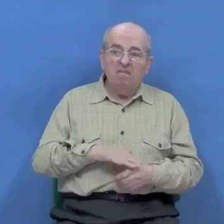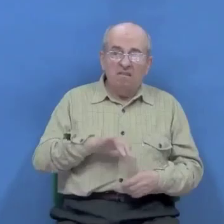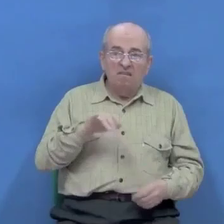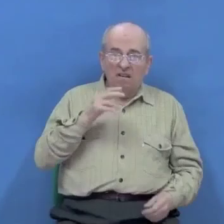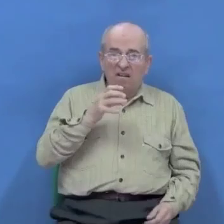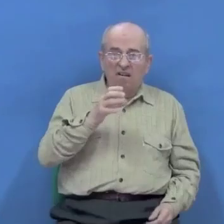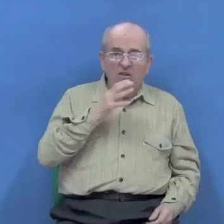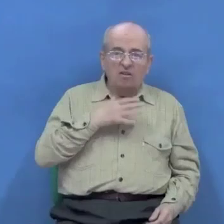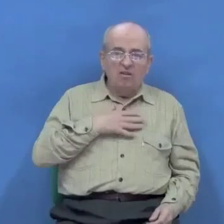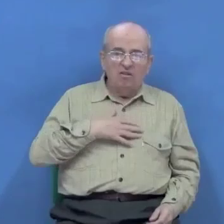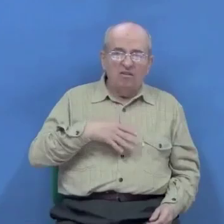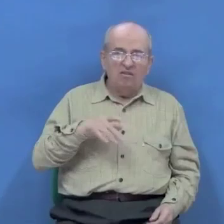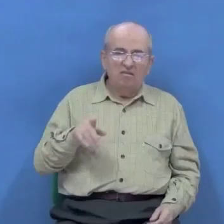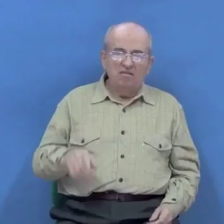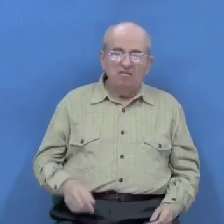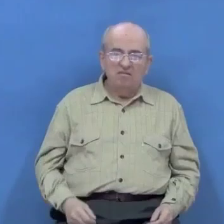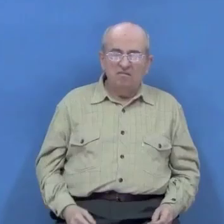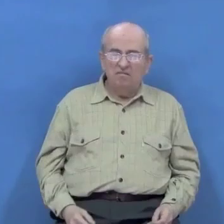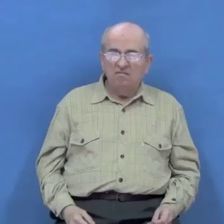Widziałem, że inni lubią pić piwo.